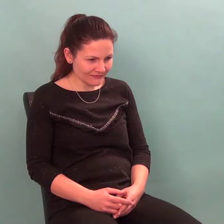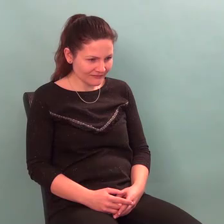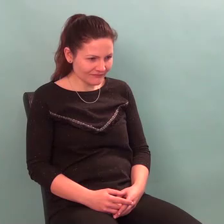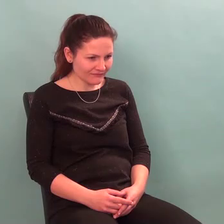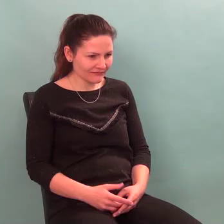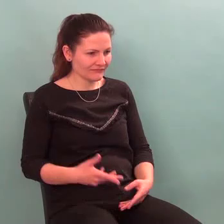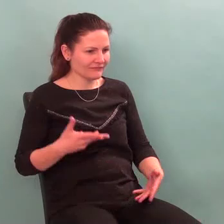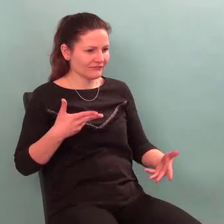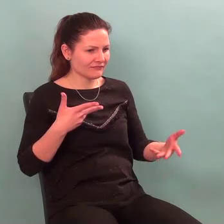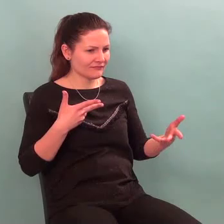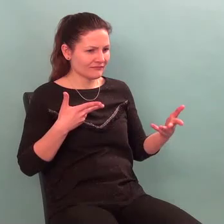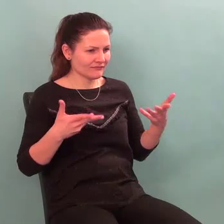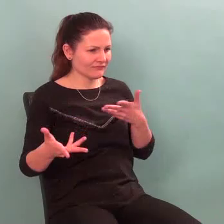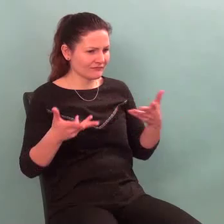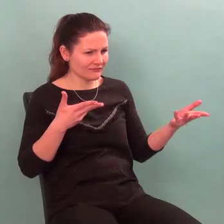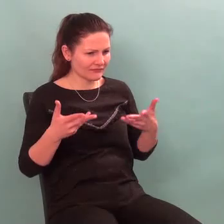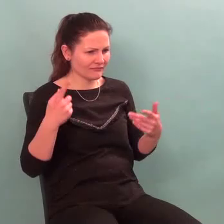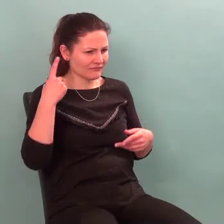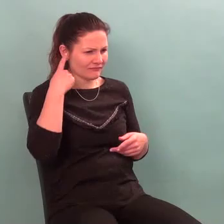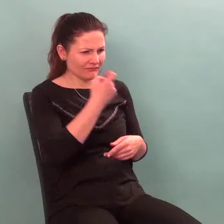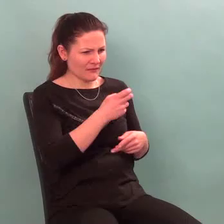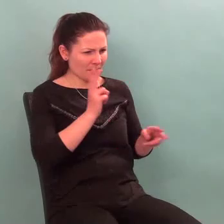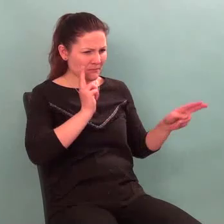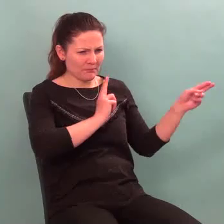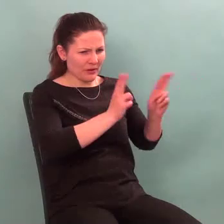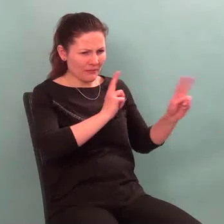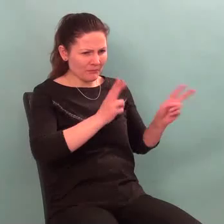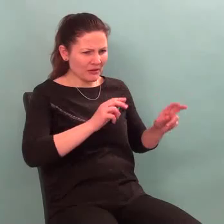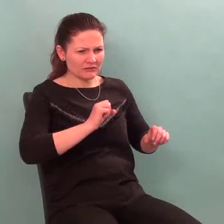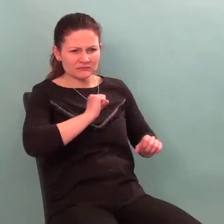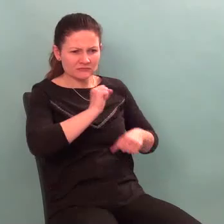Idzie, zauważa głośne dźwięki i szybko idzie.